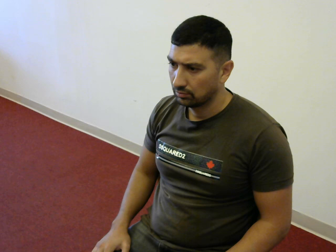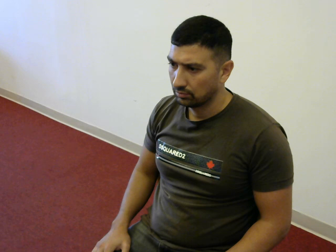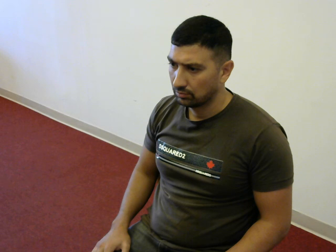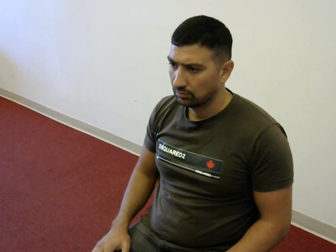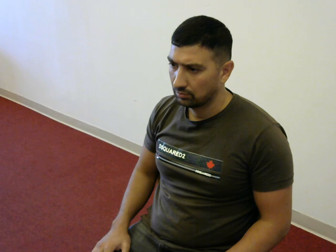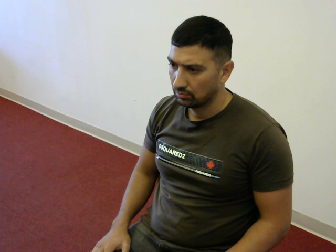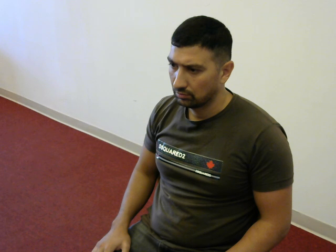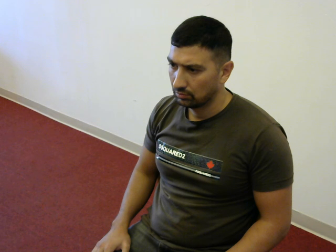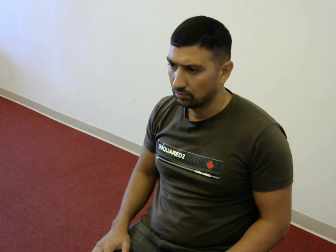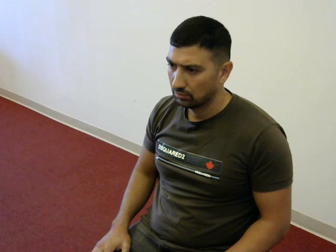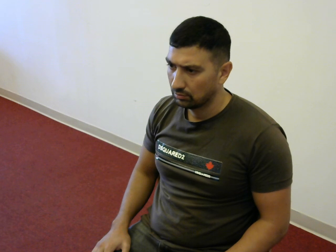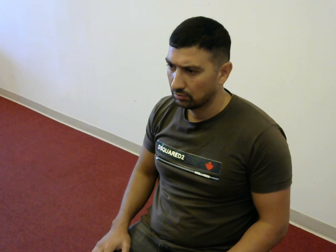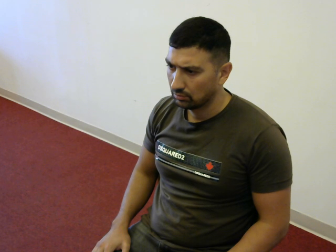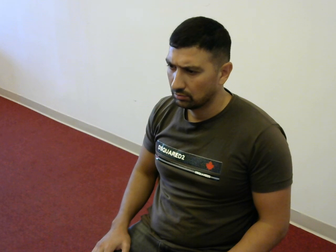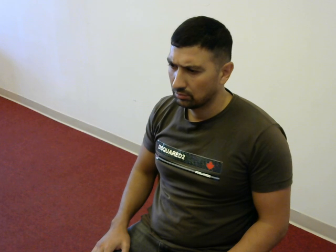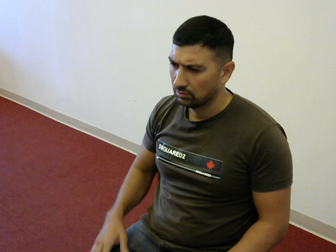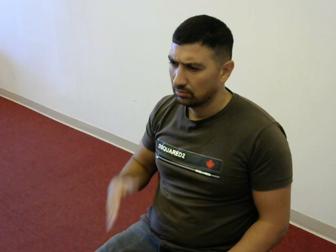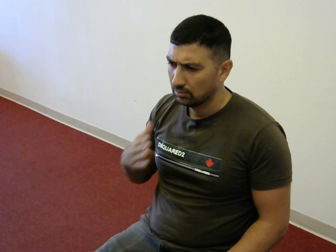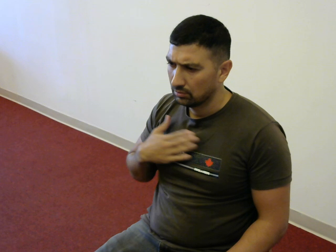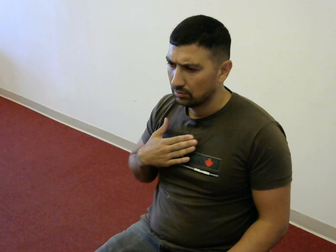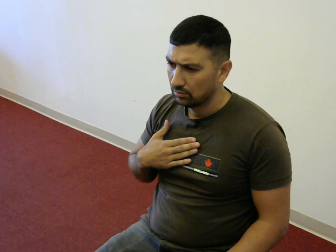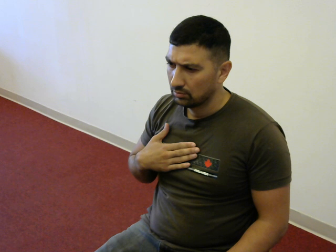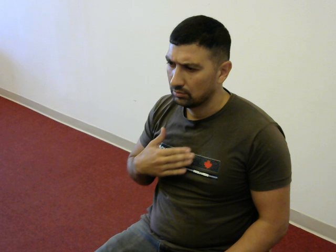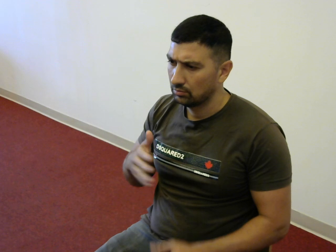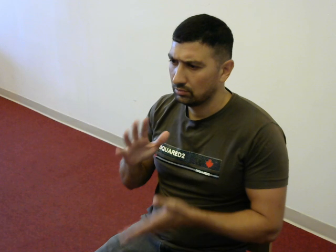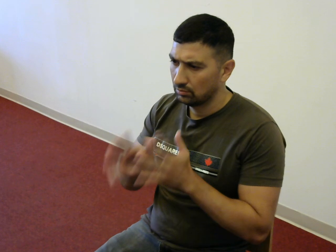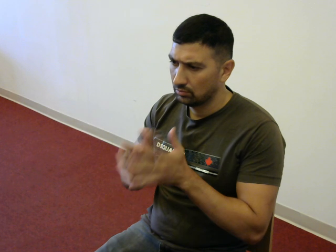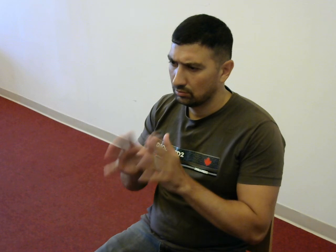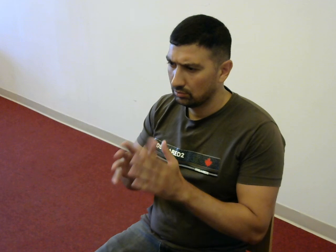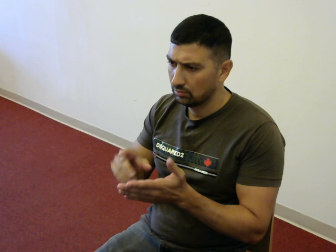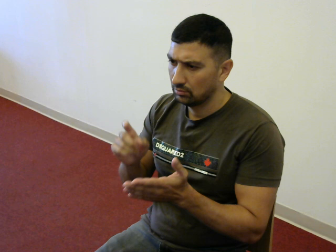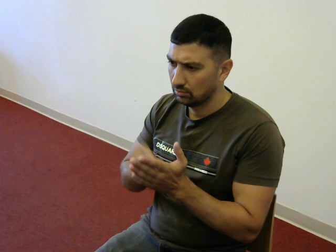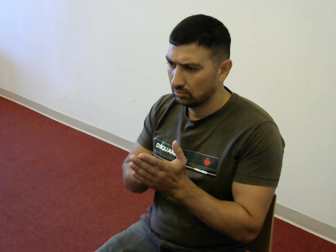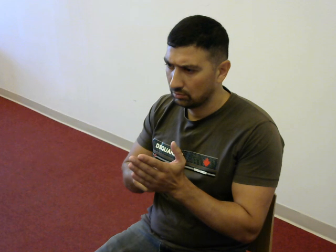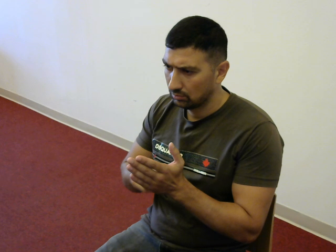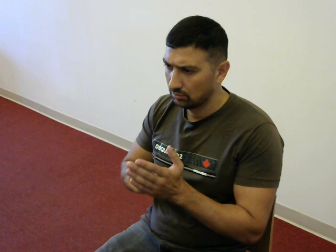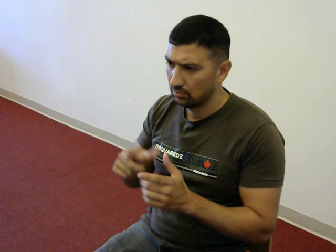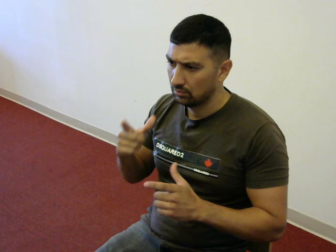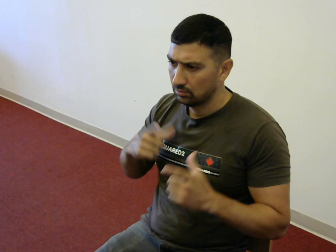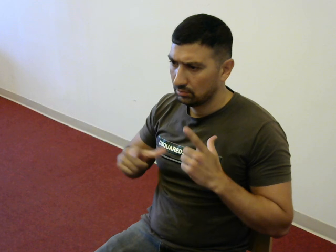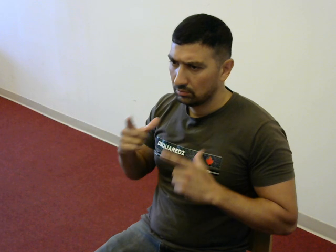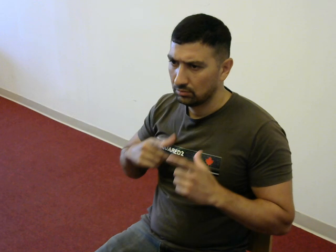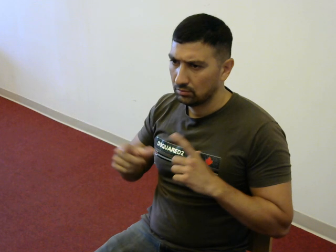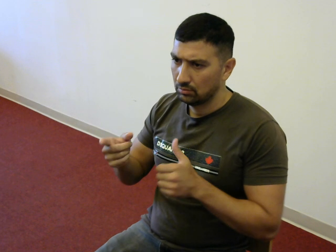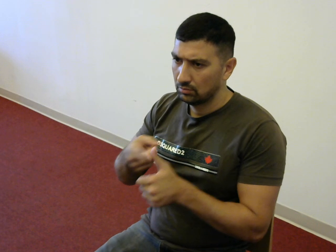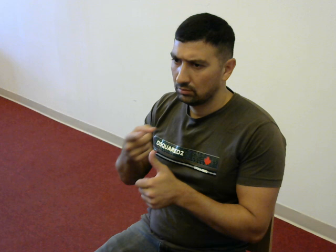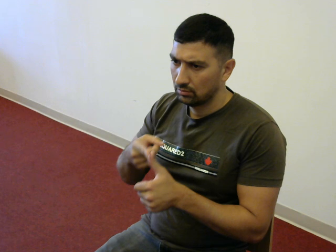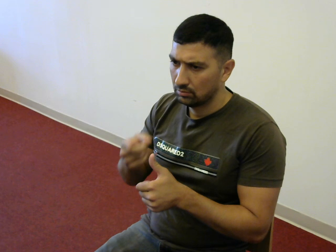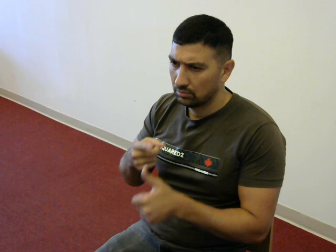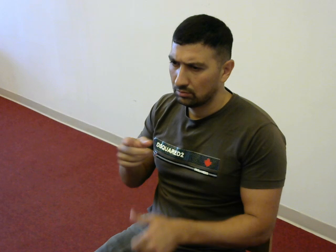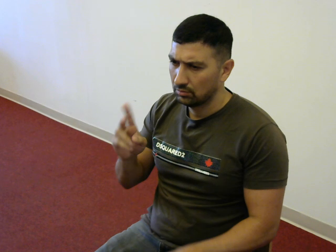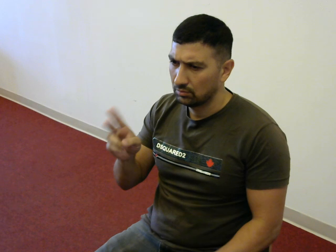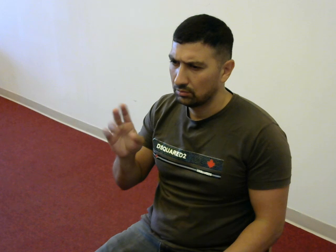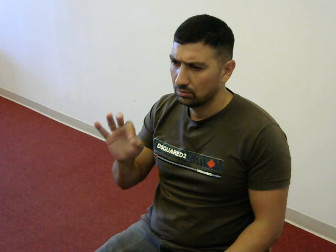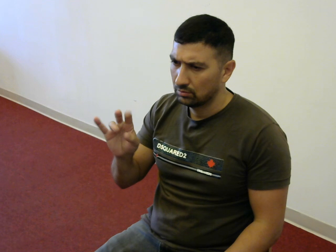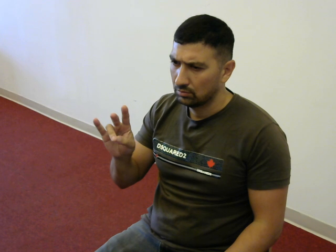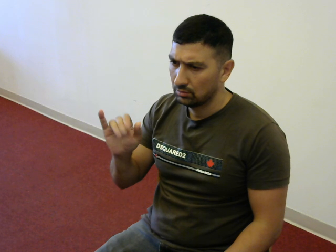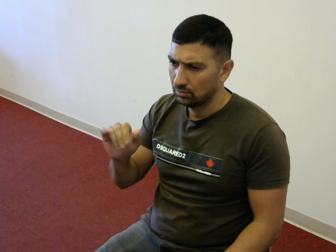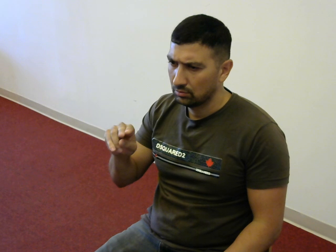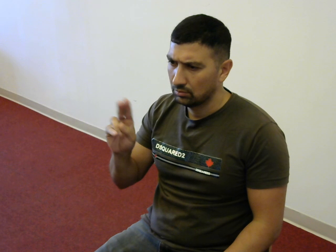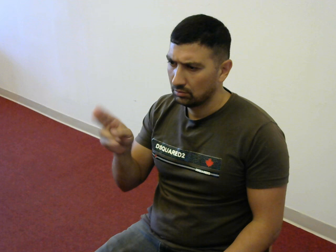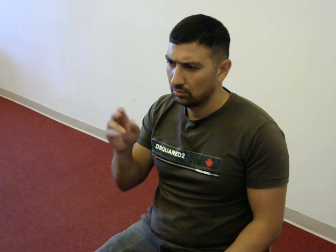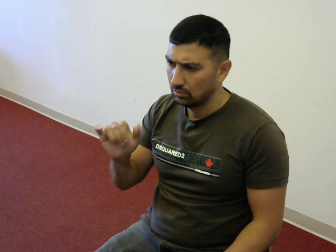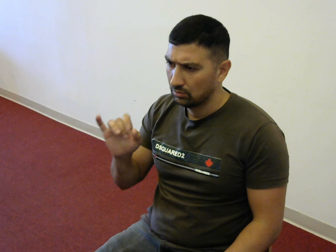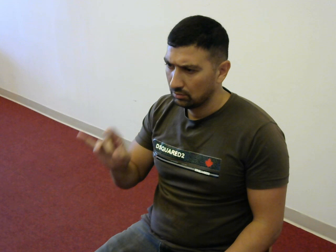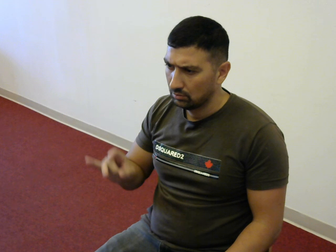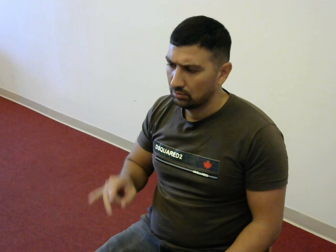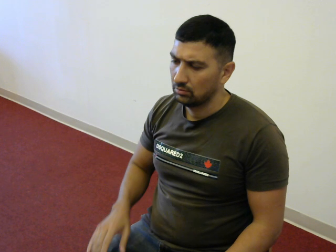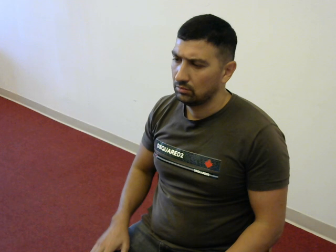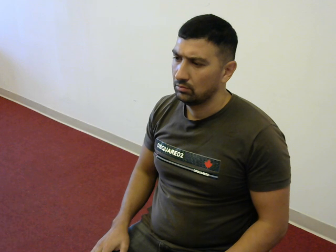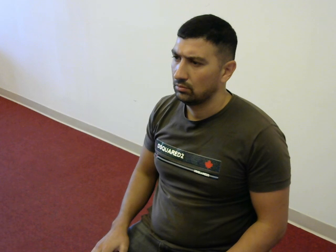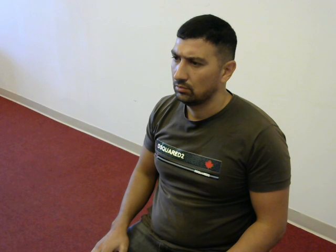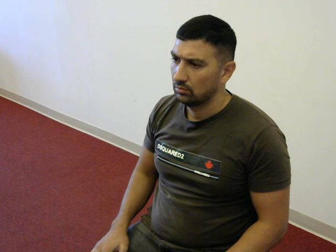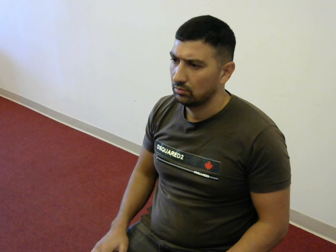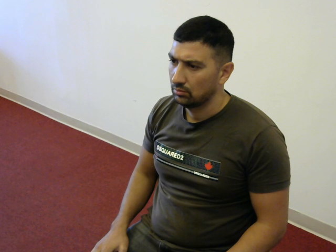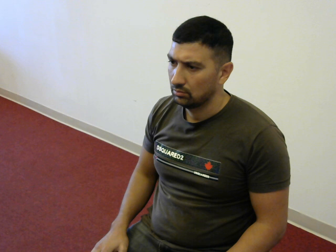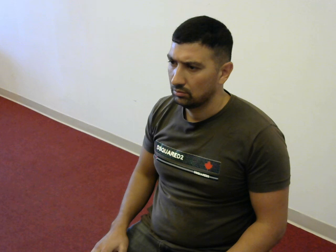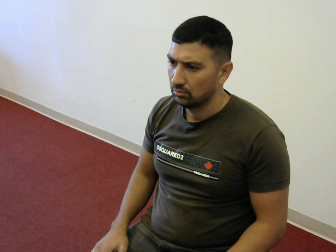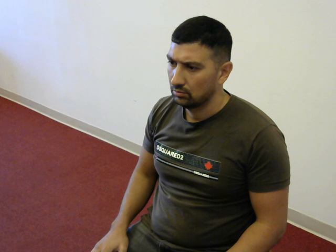Mənim işarə dili müəlliməmin adı Könüldür